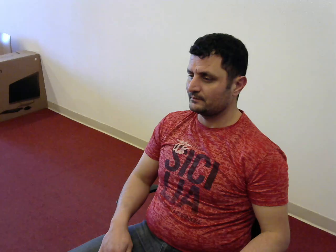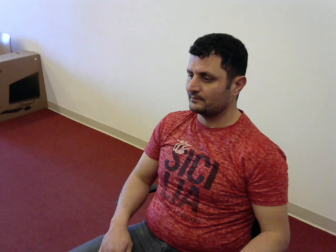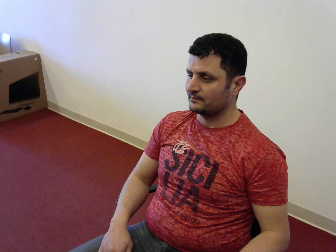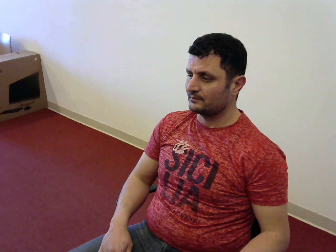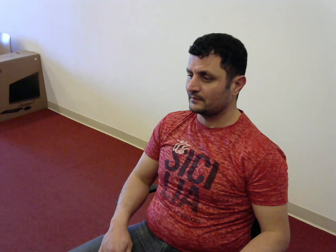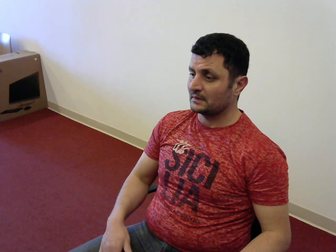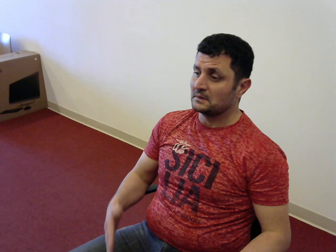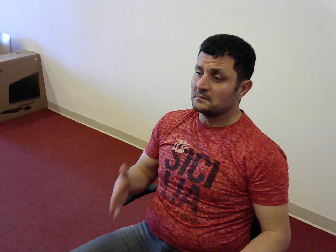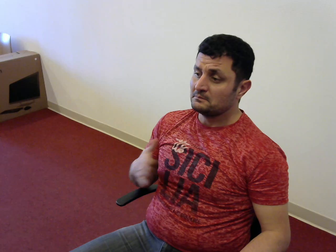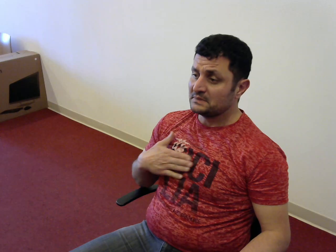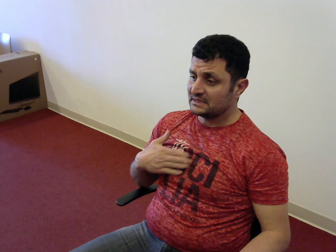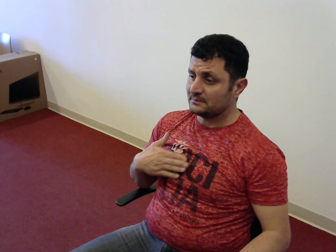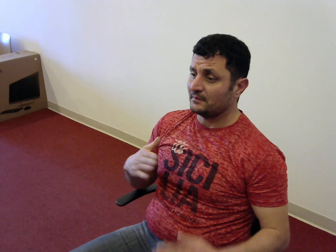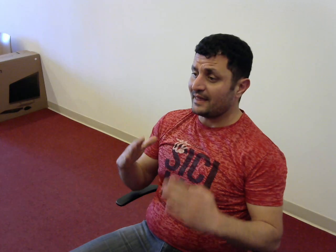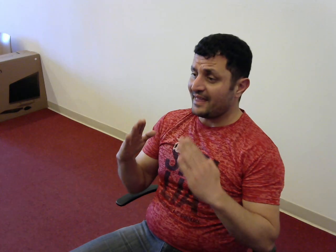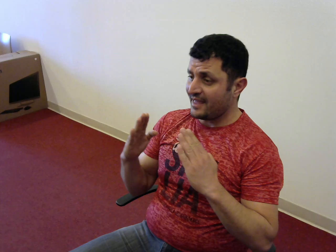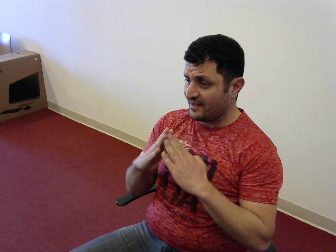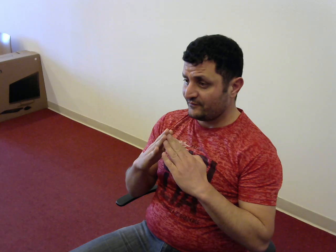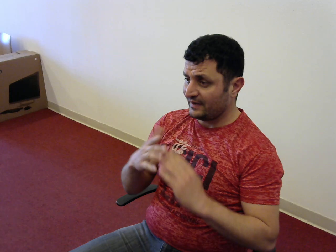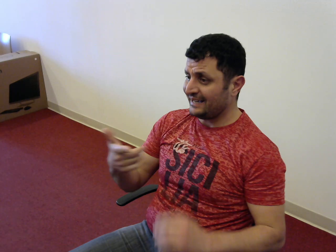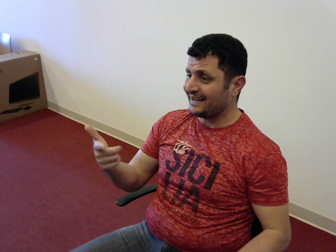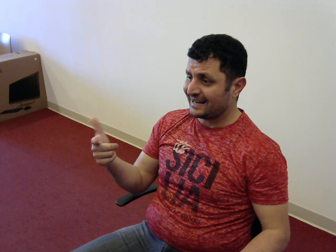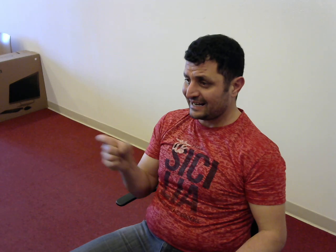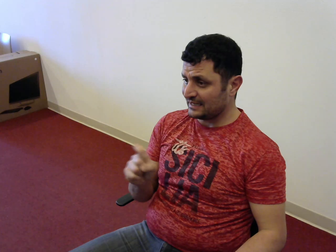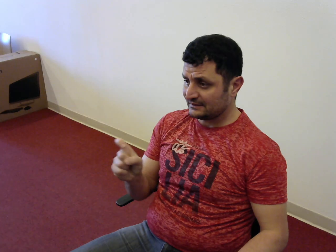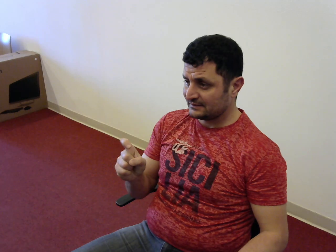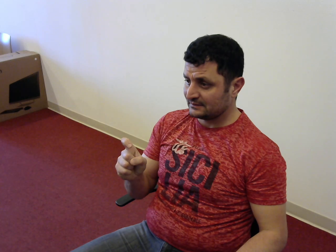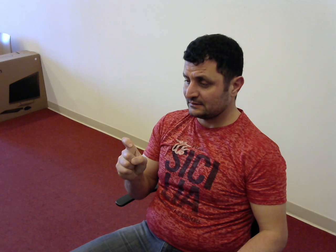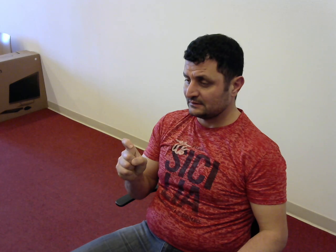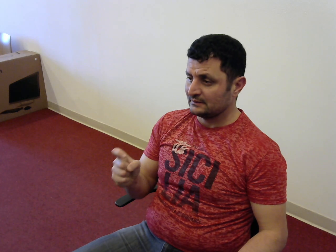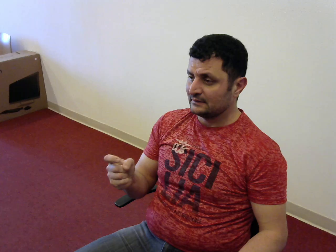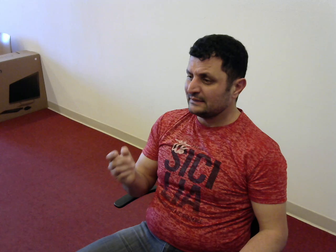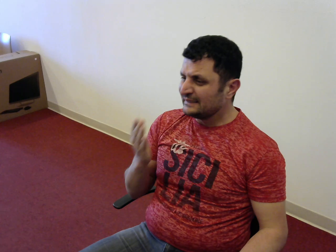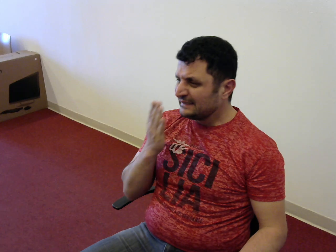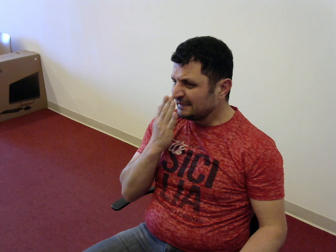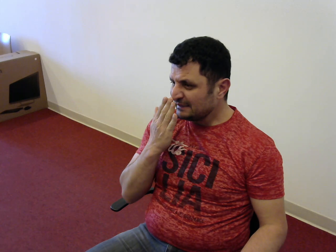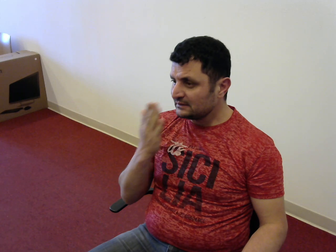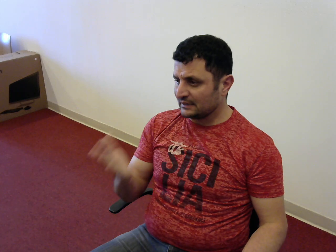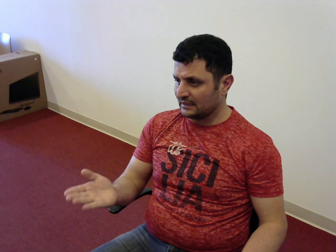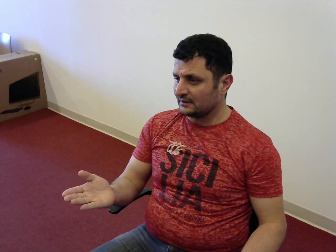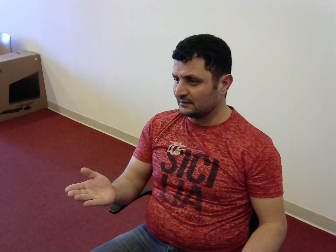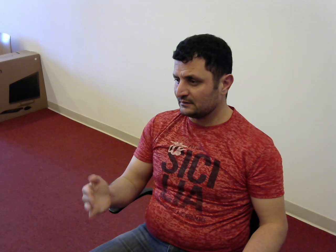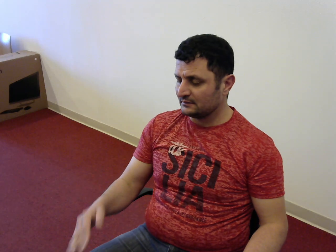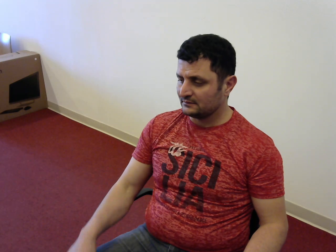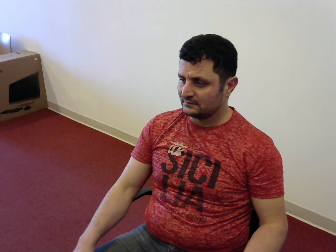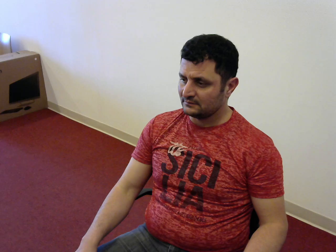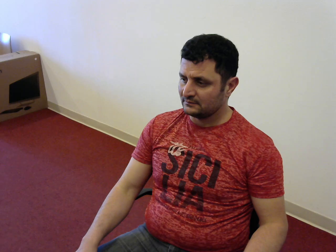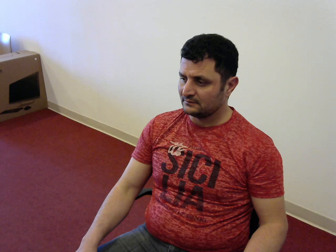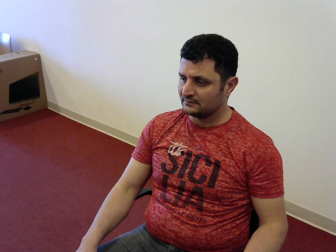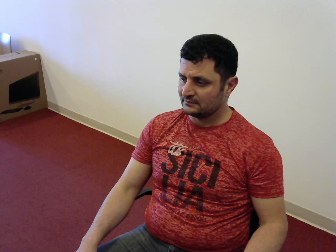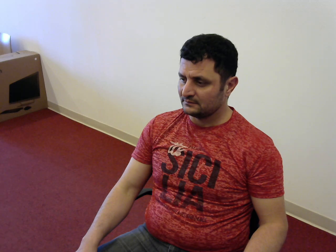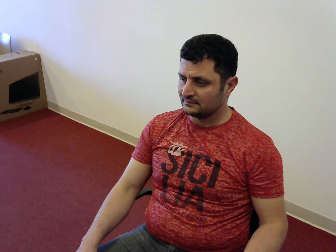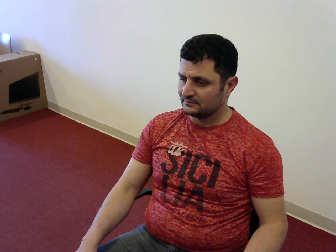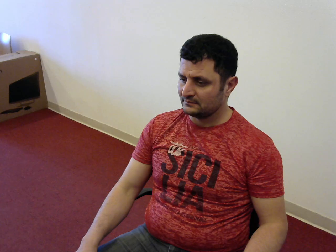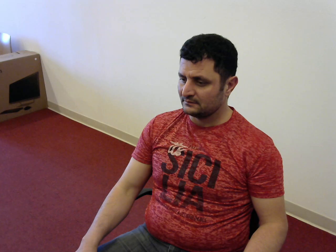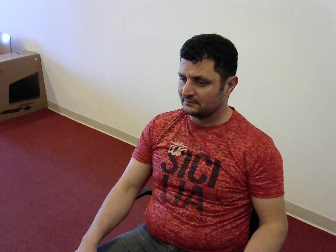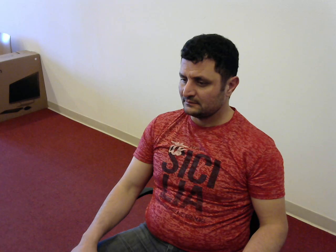Bizim evdən qaz iyi gəlir